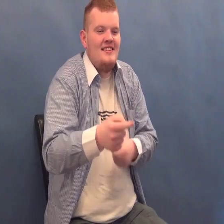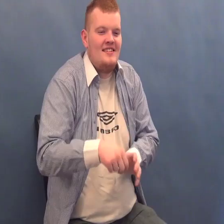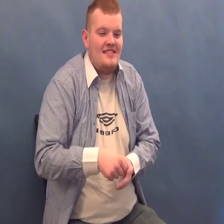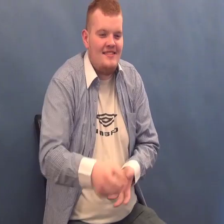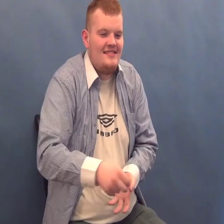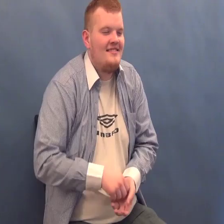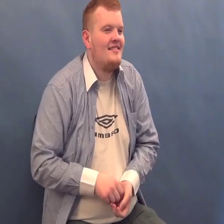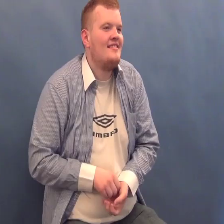A pan bierze coś do ręki.